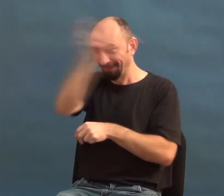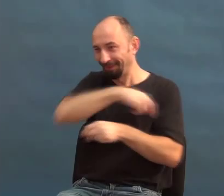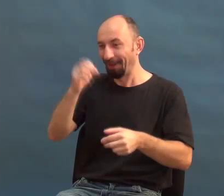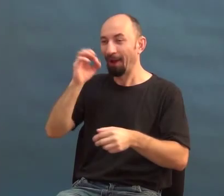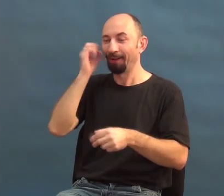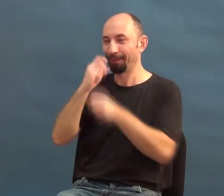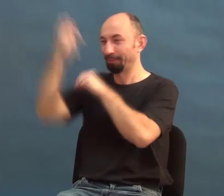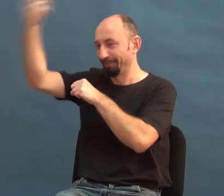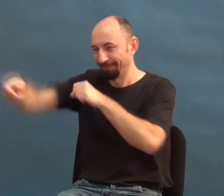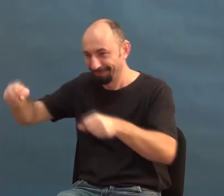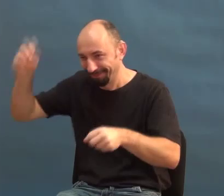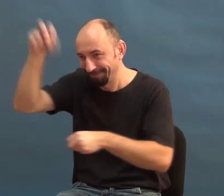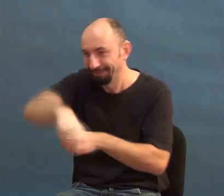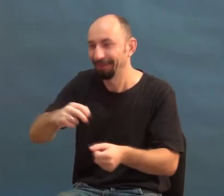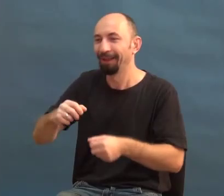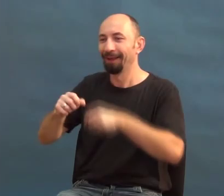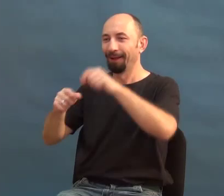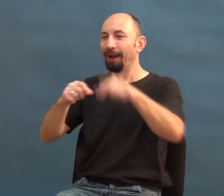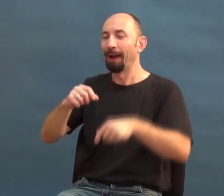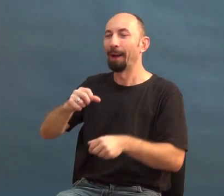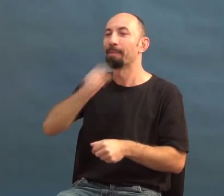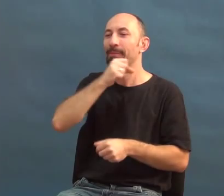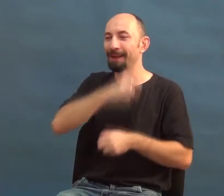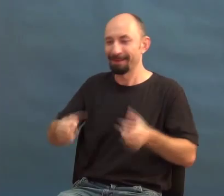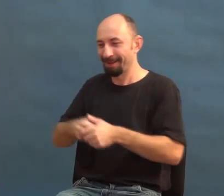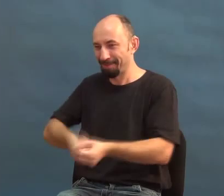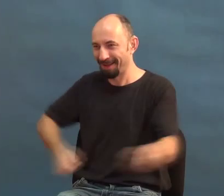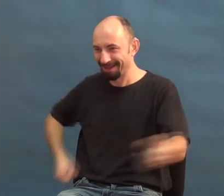Kot też nagle upada, bo przyszła babcia, która go uderzyła kijem.